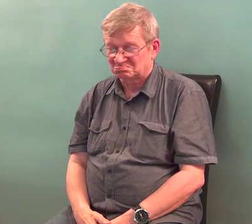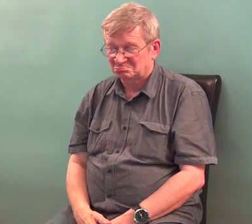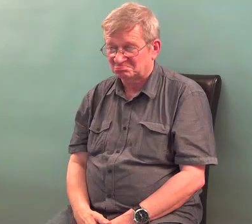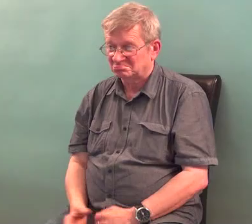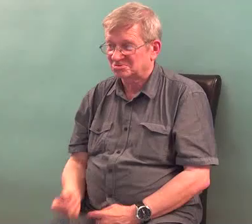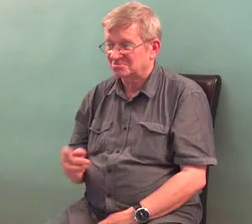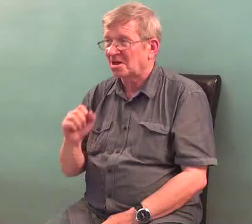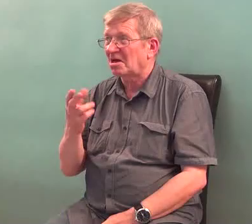Dziwne, Ania...